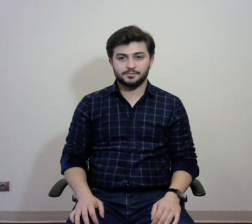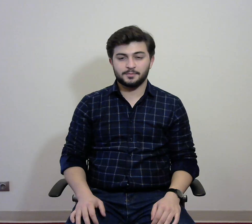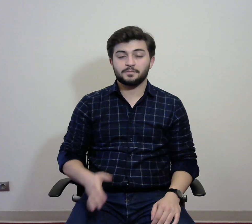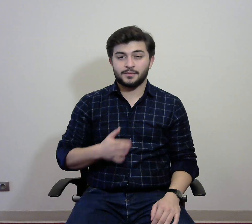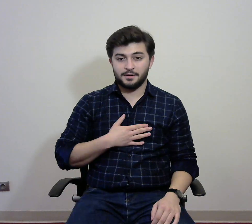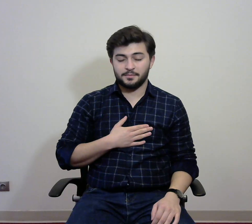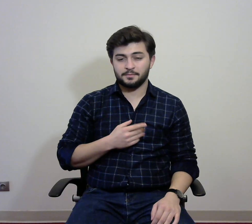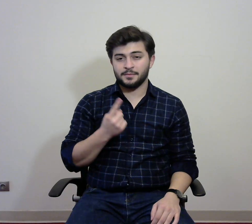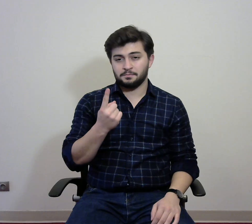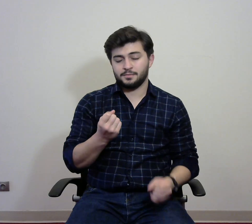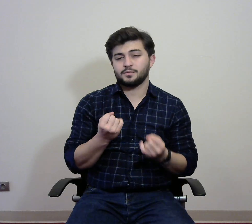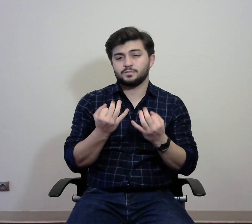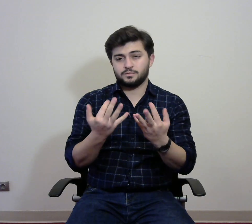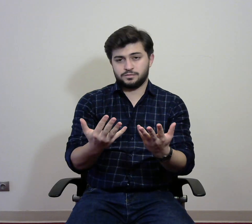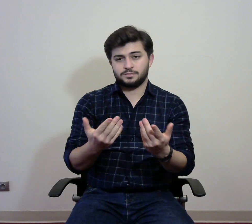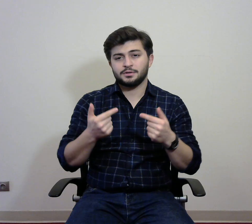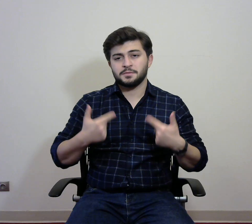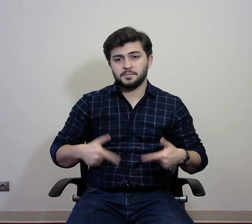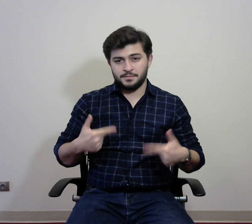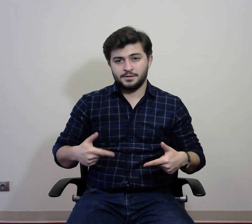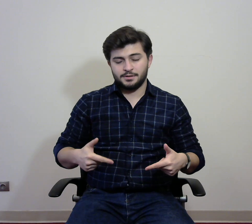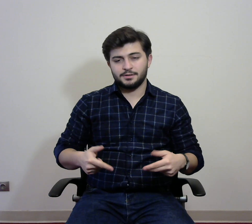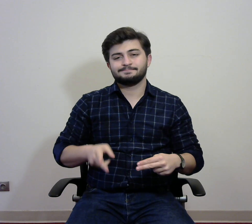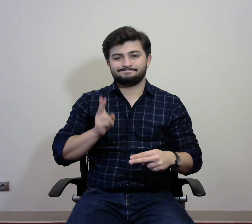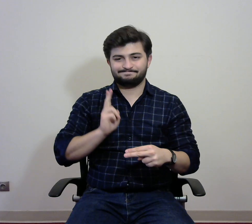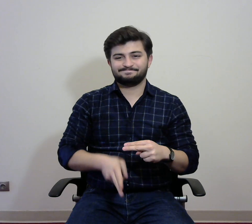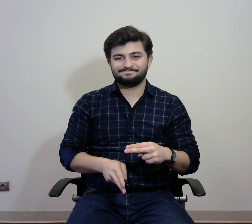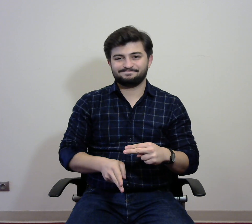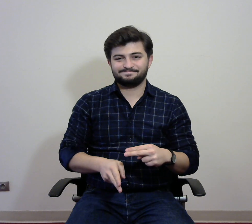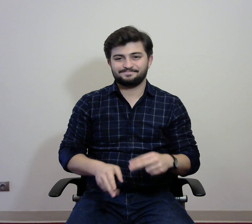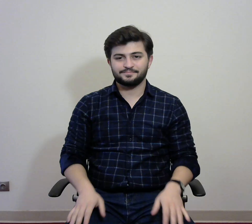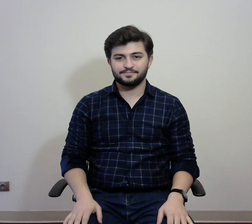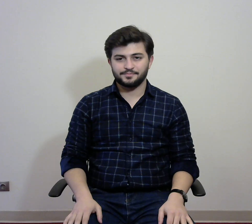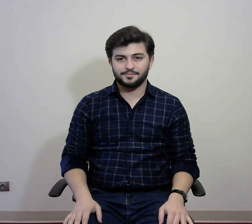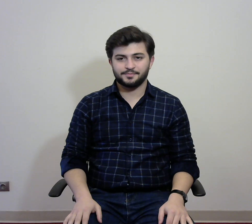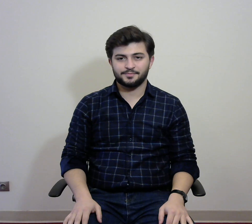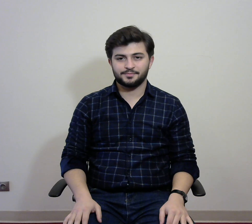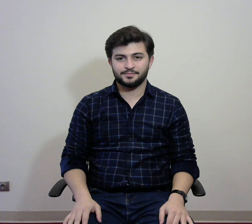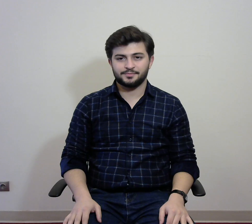Mən bir neçə imtahandan kəsildim